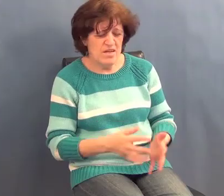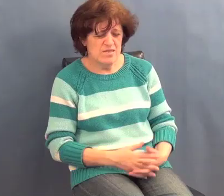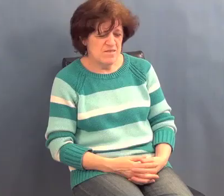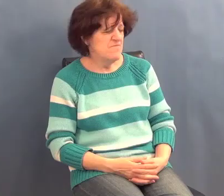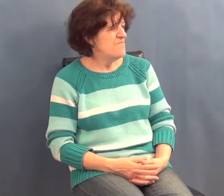Właśnie.